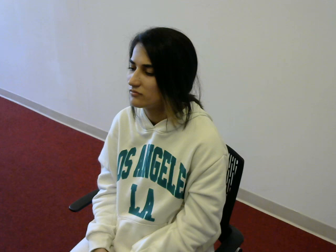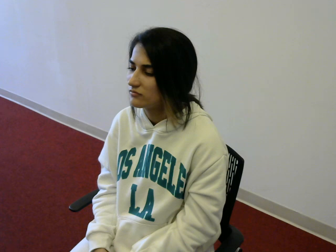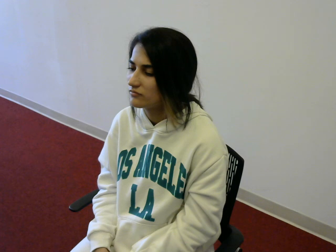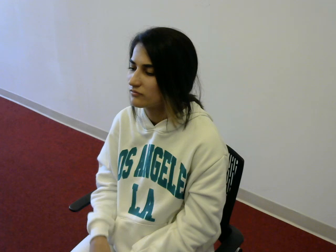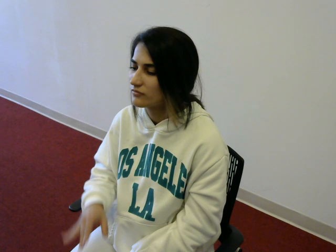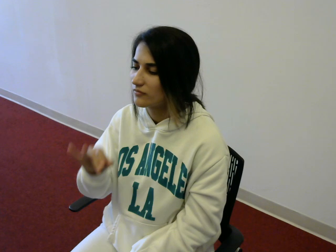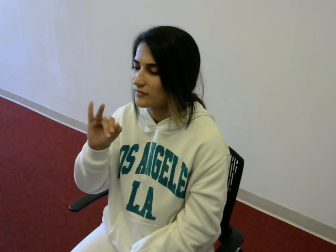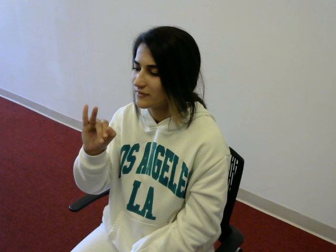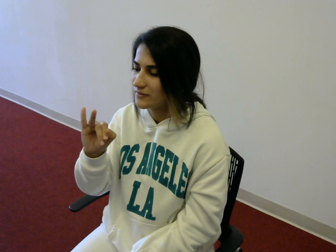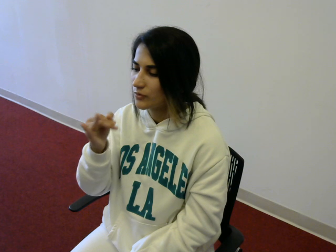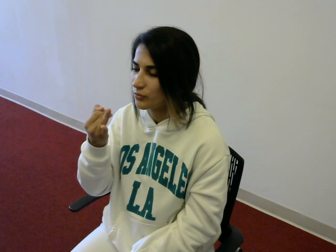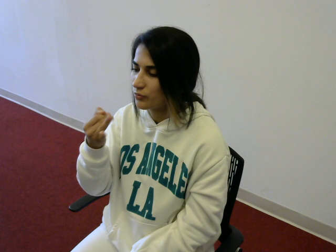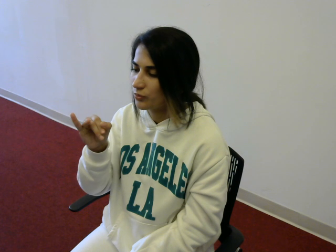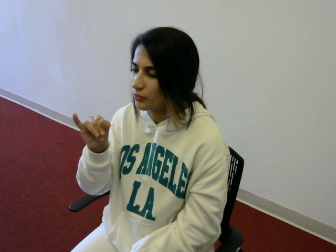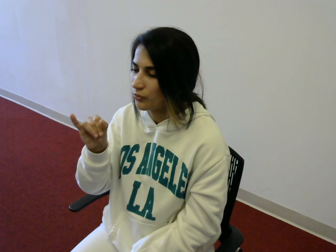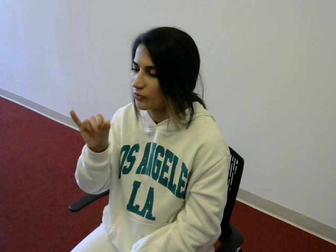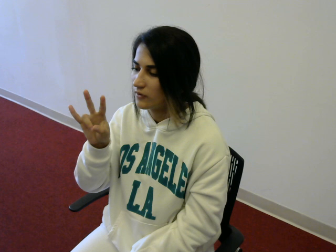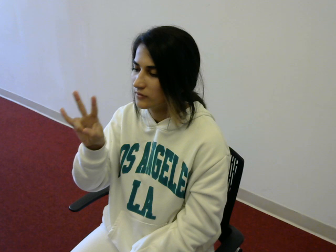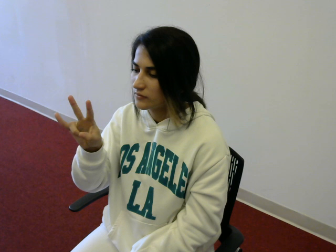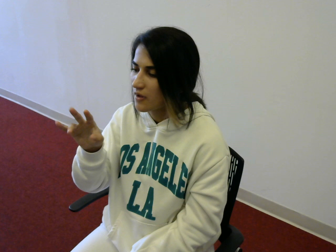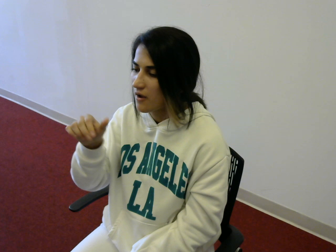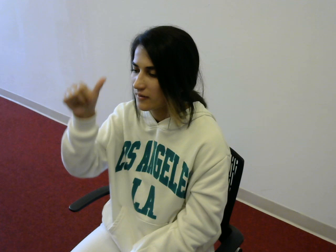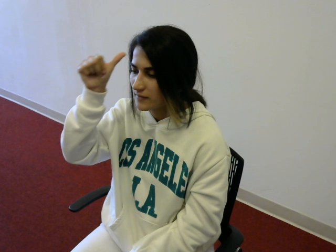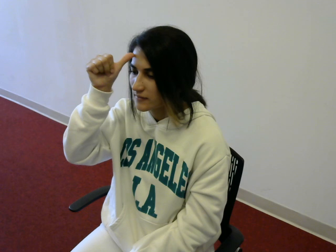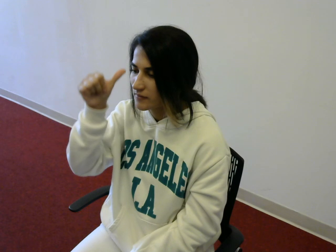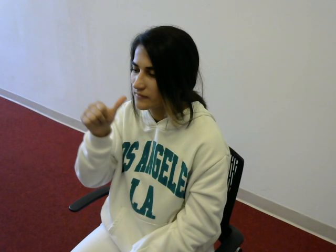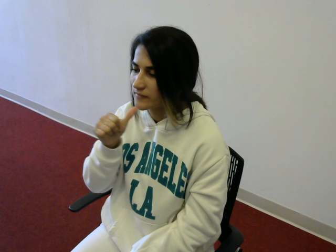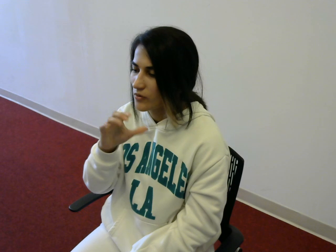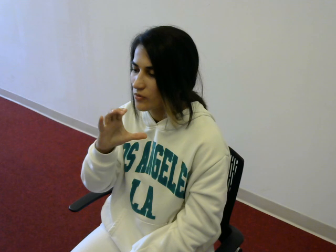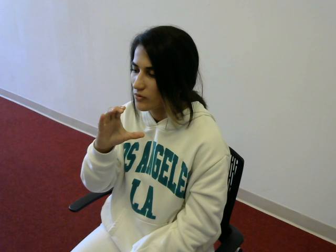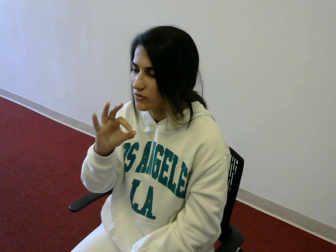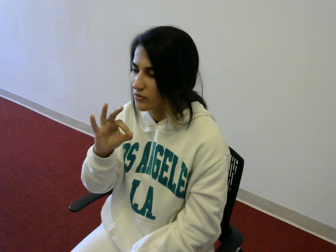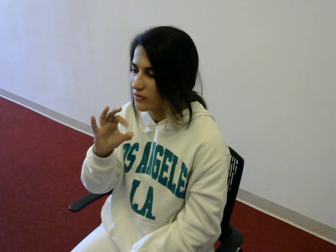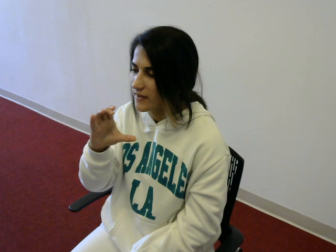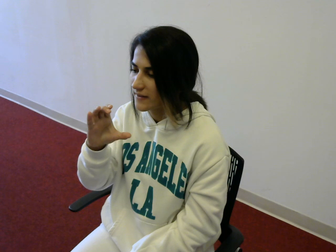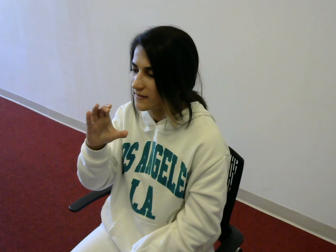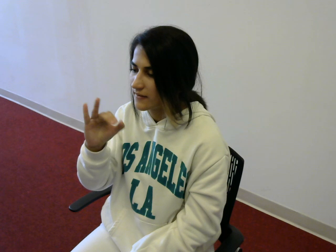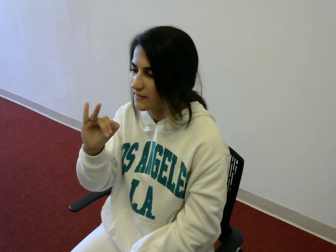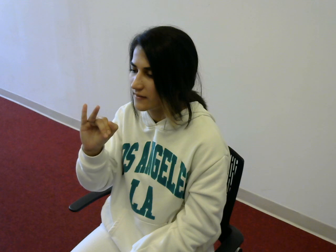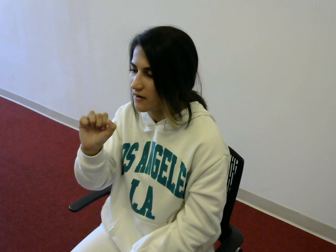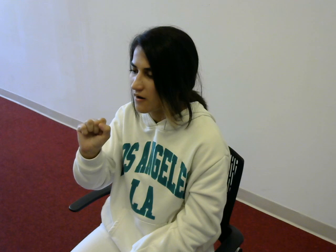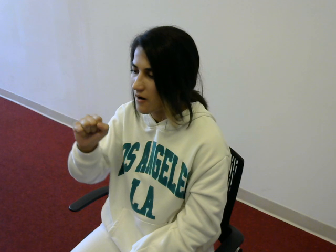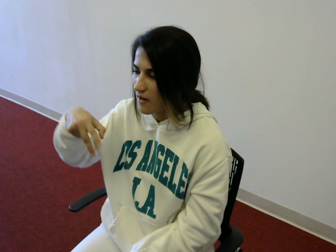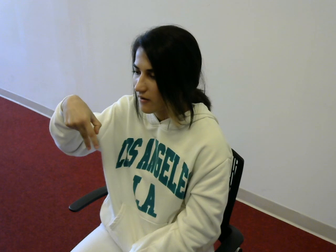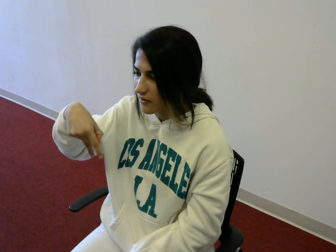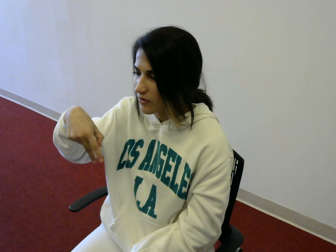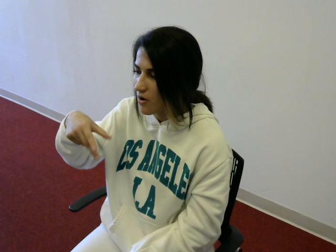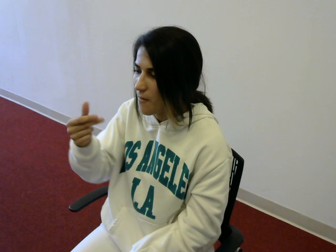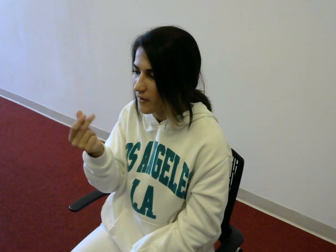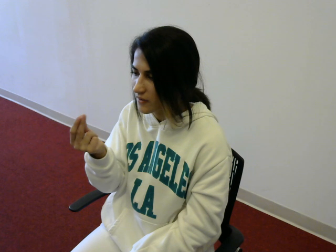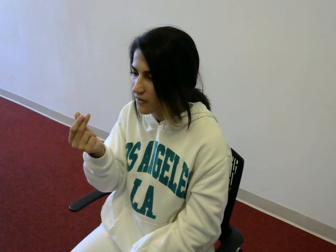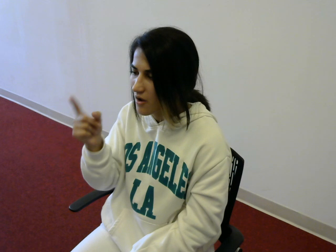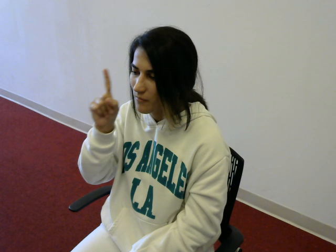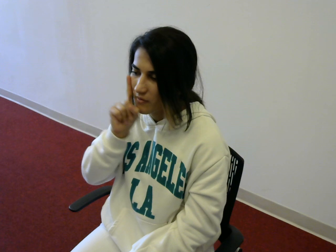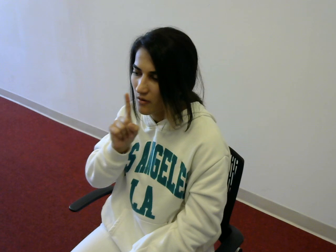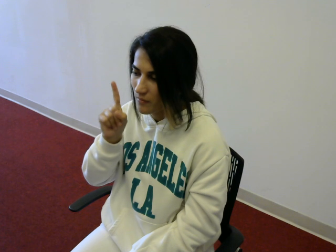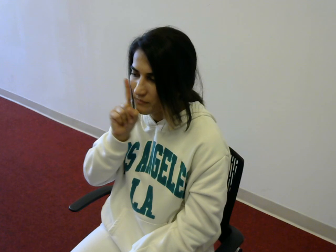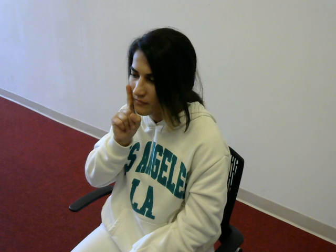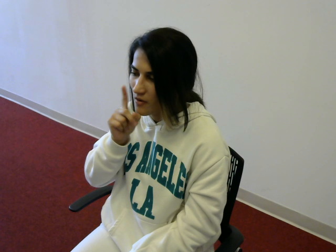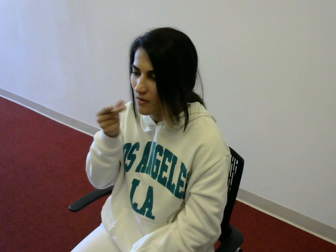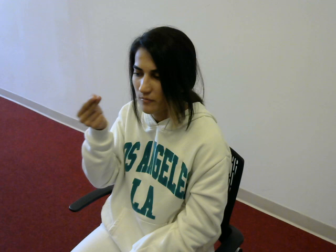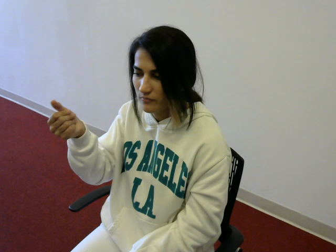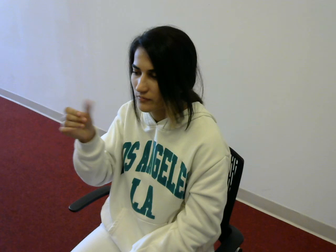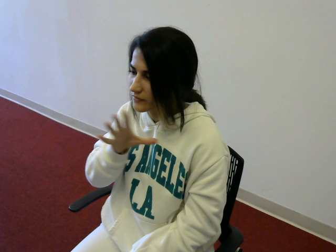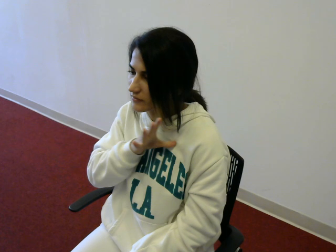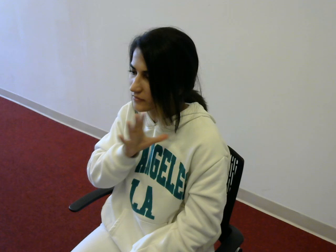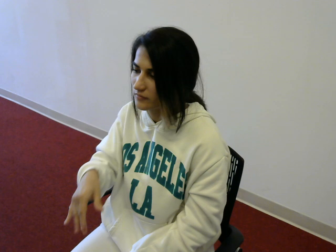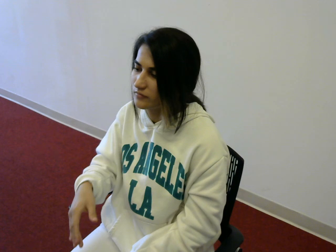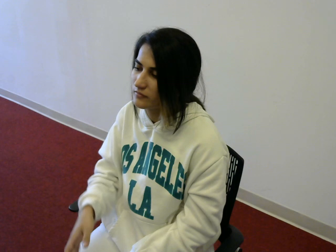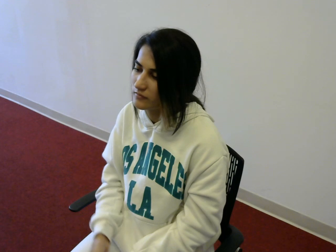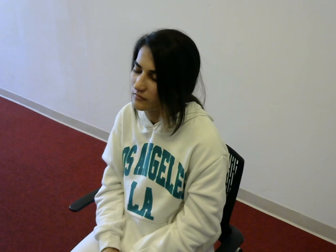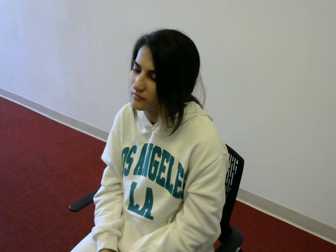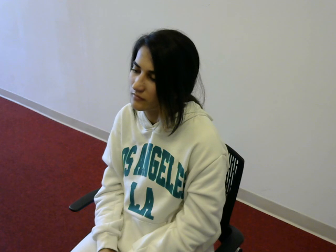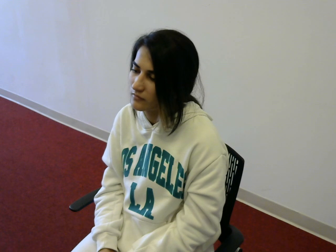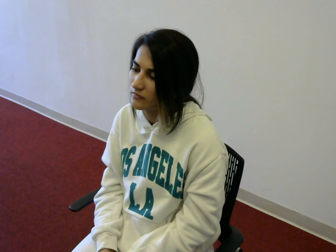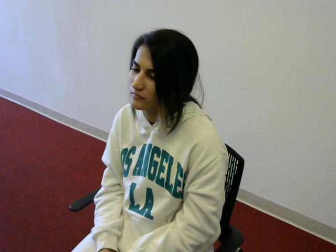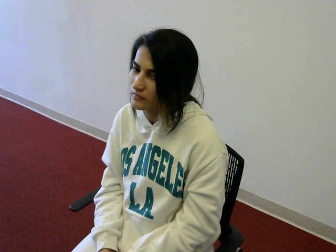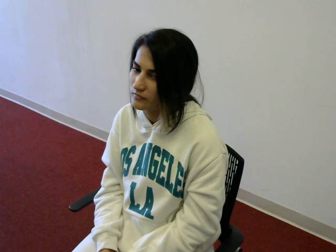İyun ayının sosial müavinətləri hələ ki, ödənilməyib